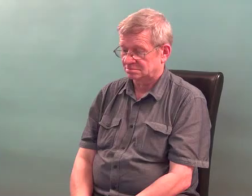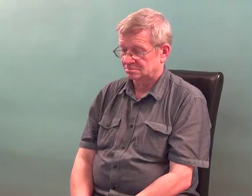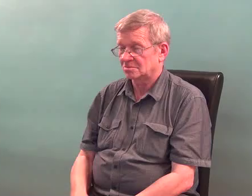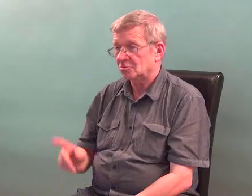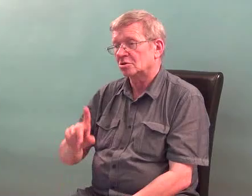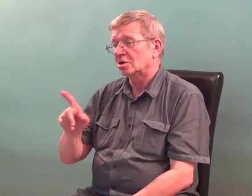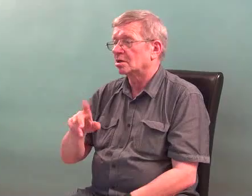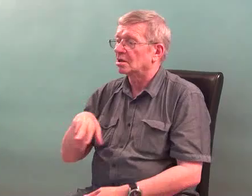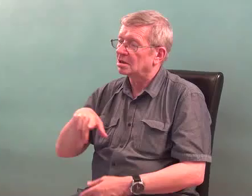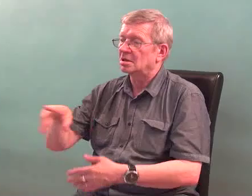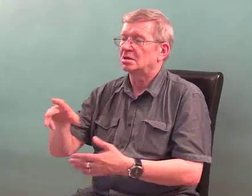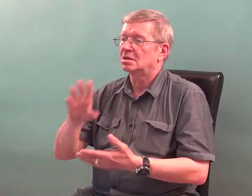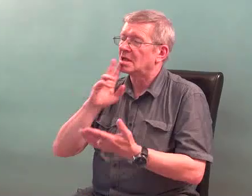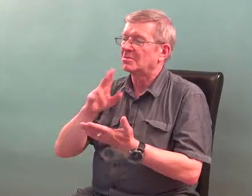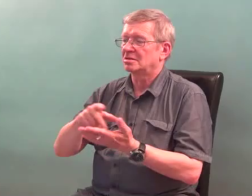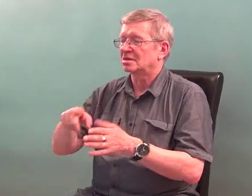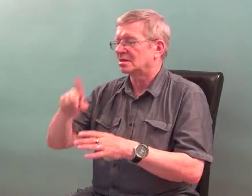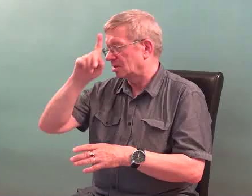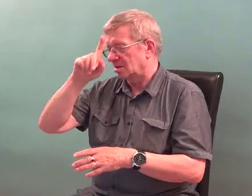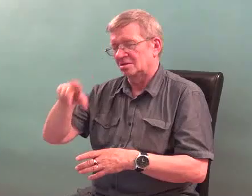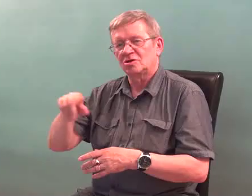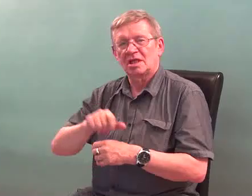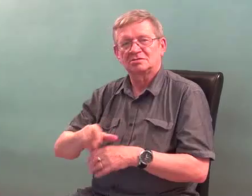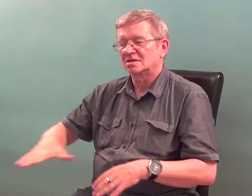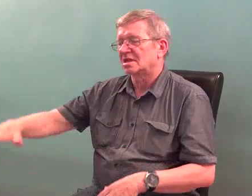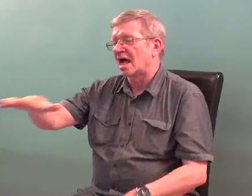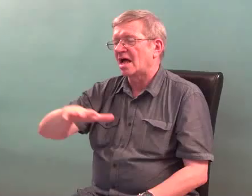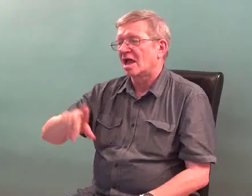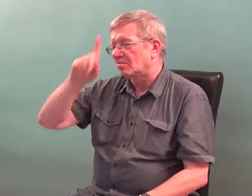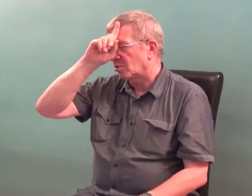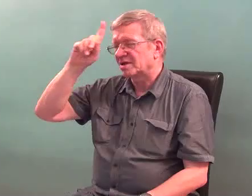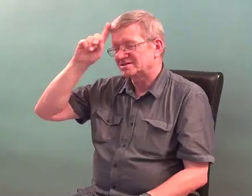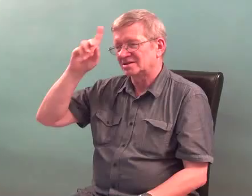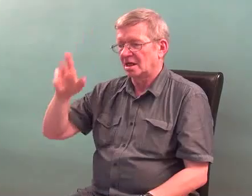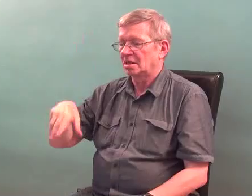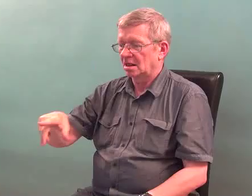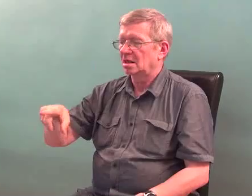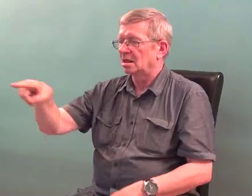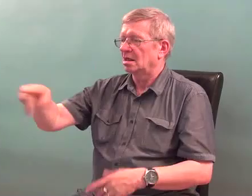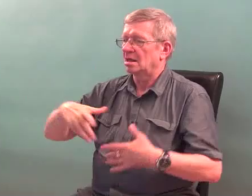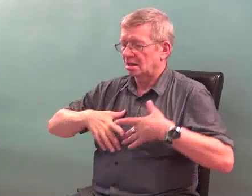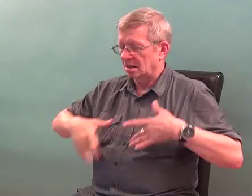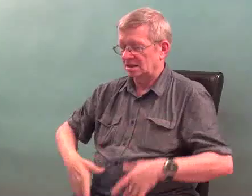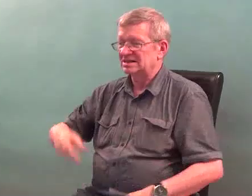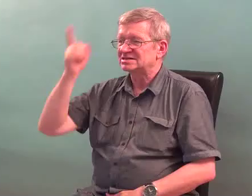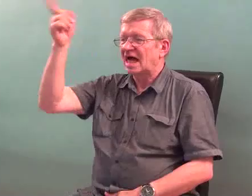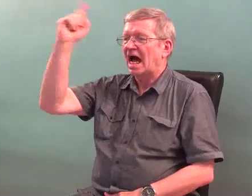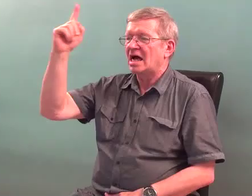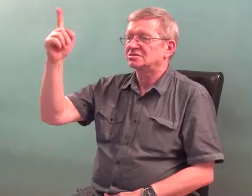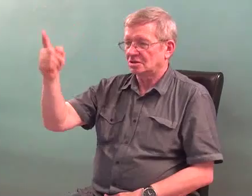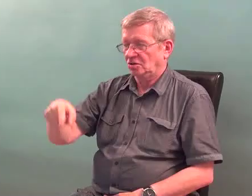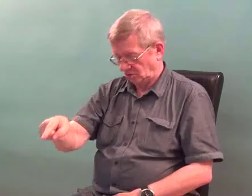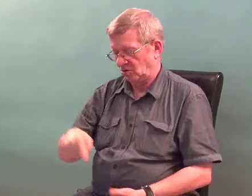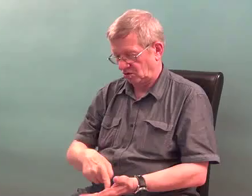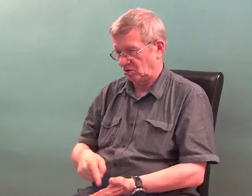Znak mówi, że jest zakaz wchodzenia na teren publiczny w stroju kąpielowym.